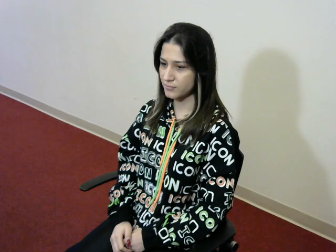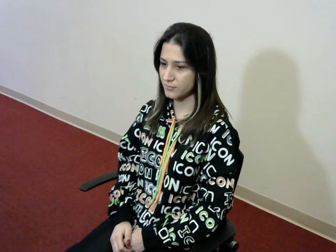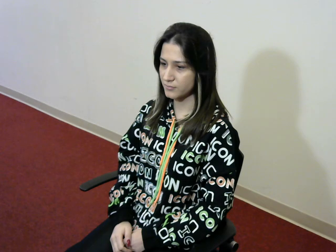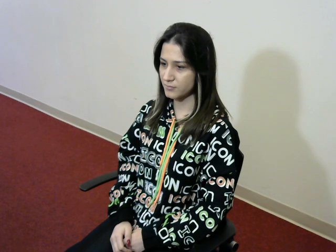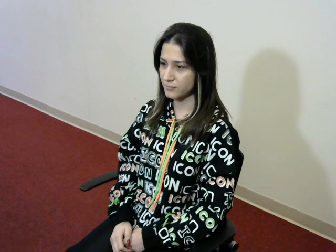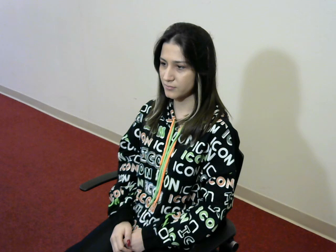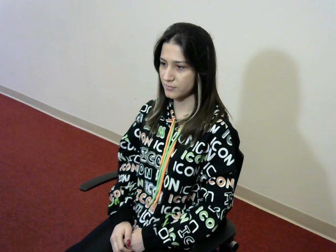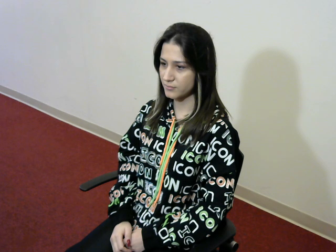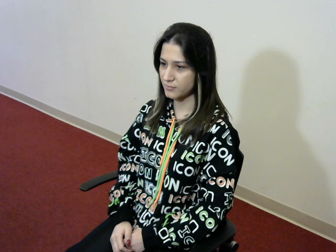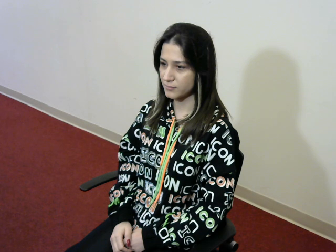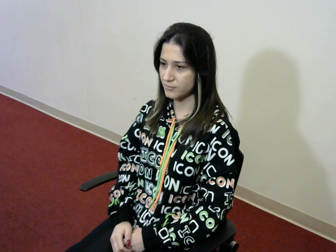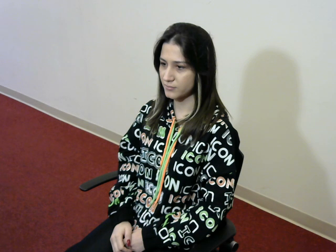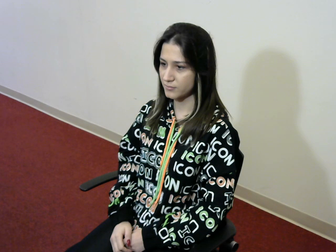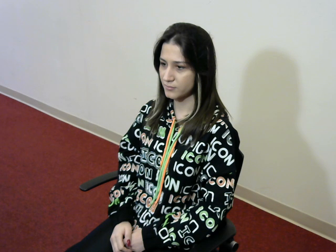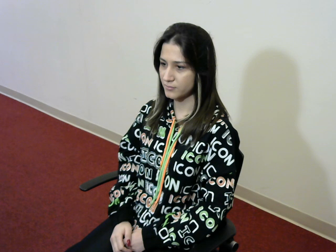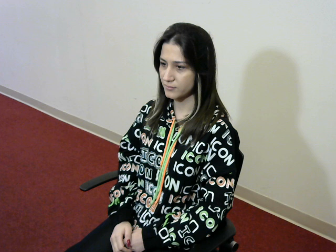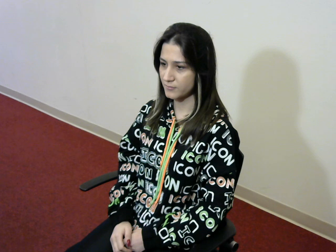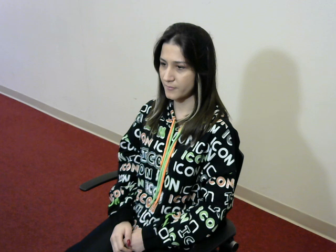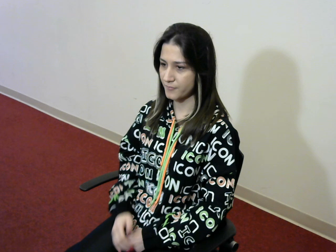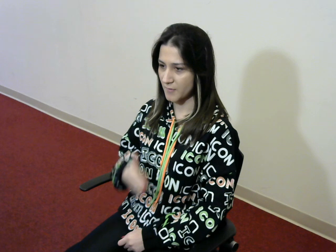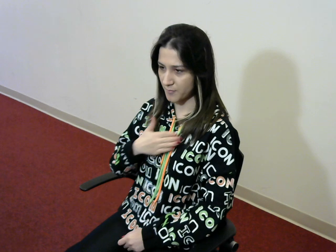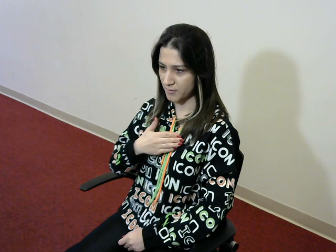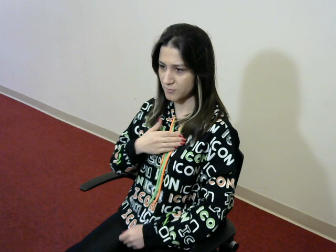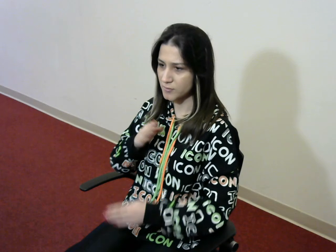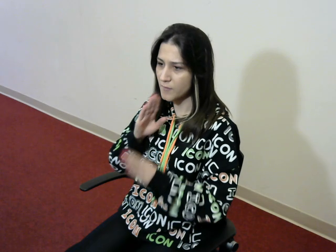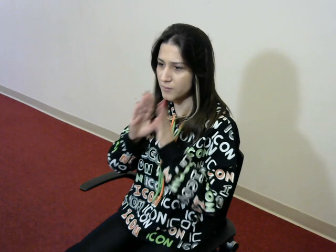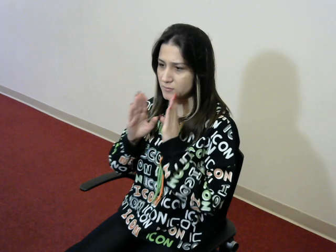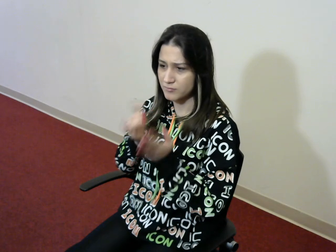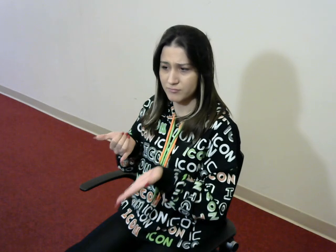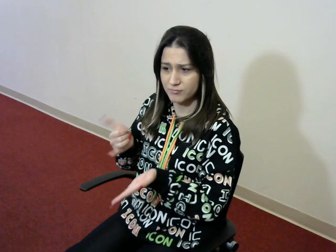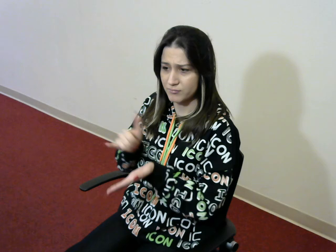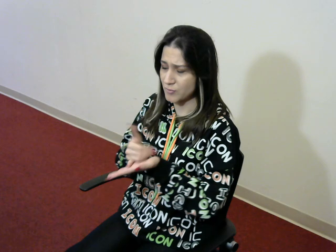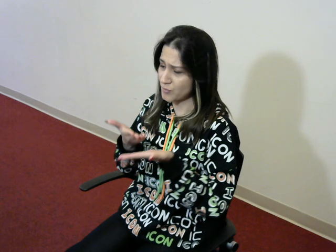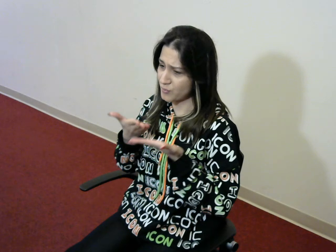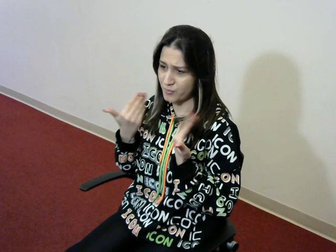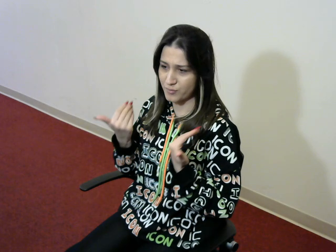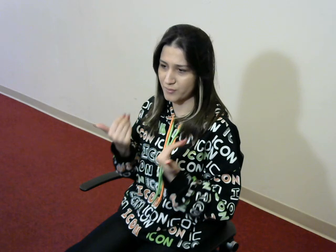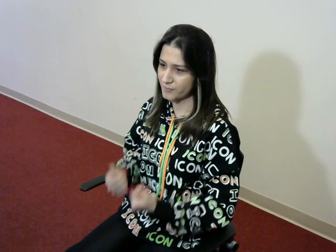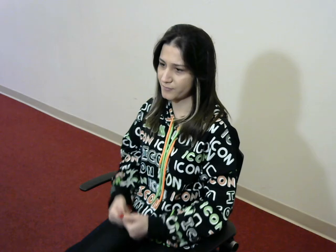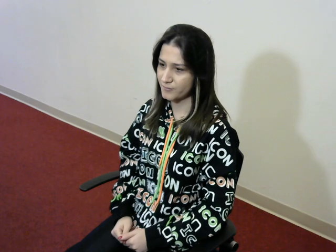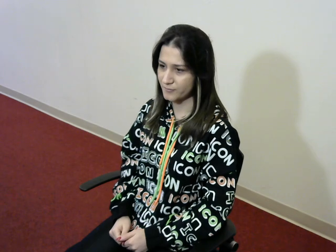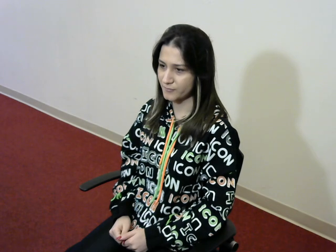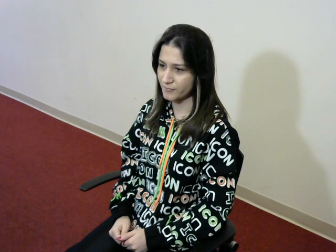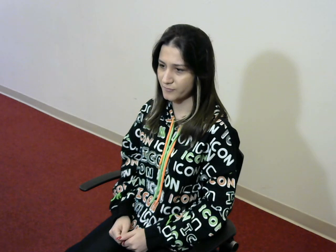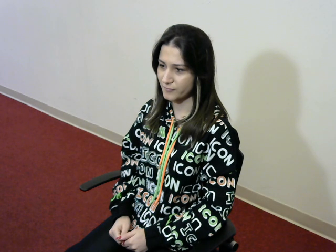Mənim Facebook hesabım yoxdur